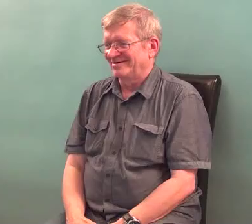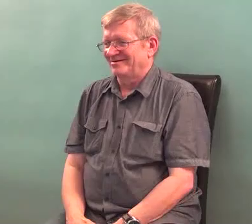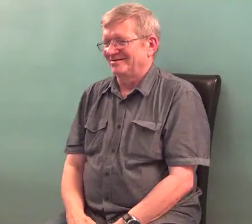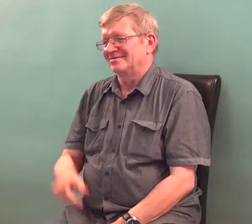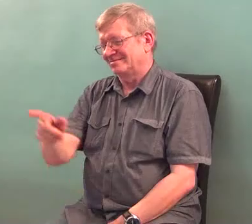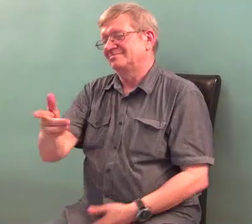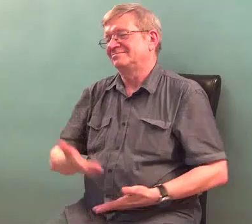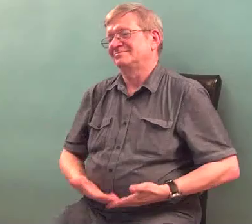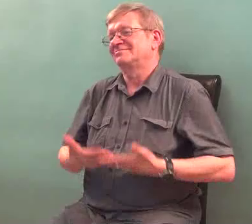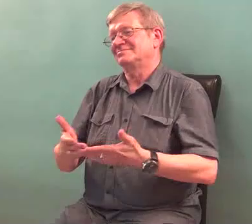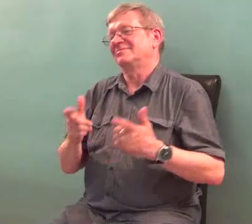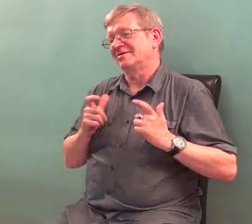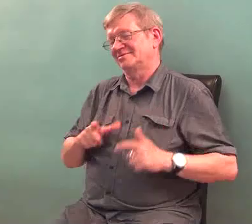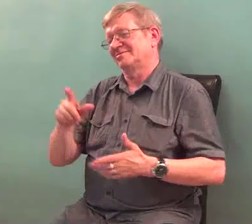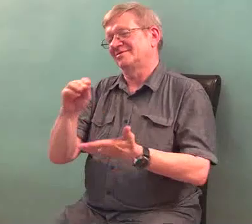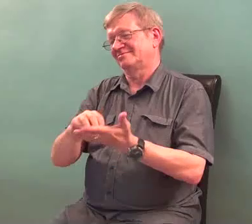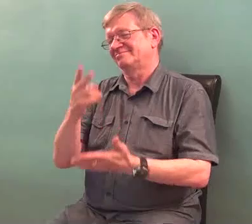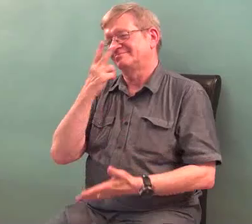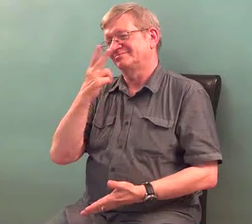Ty urodziłeś się na wsi i jesteś przyzwyczajony do tych widoków.